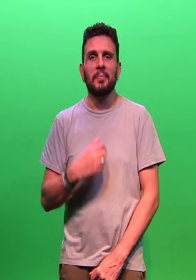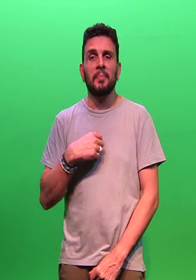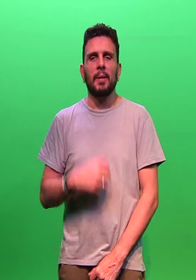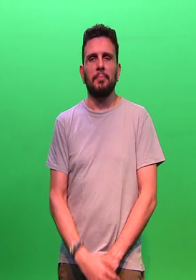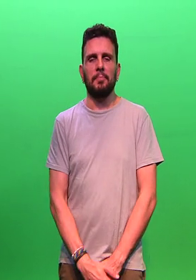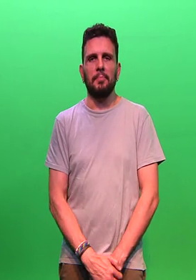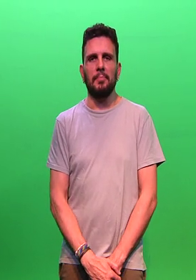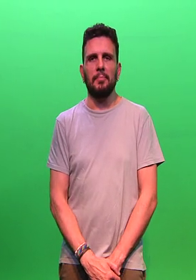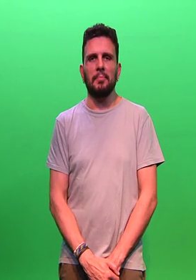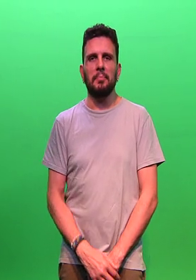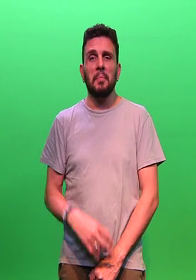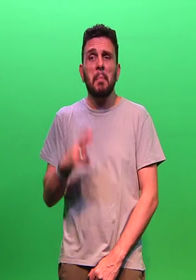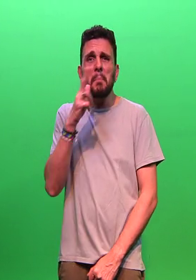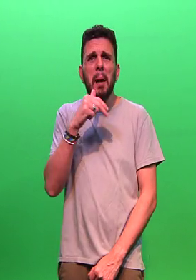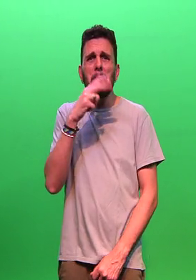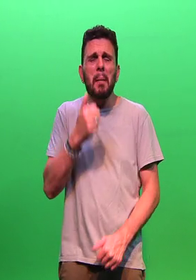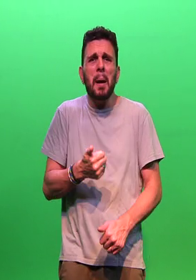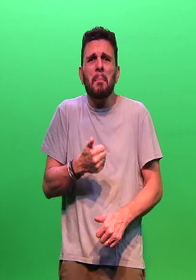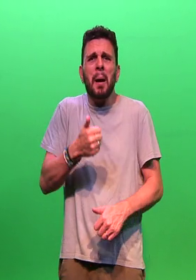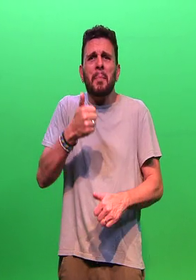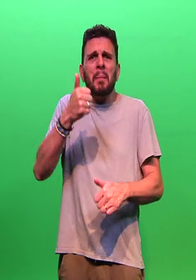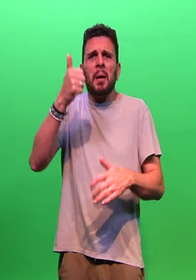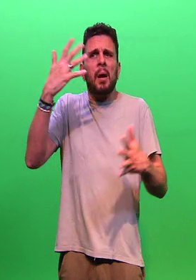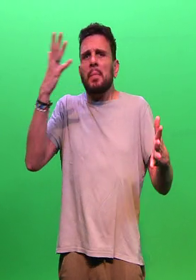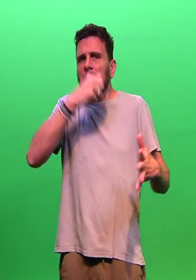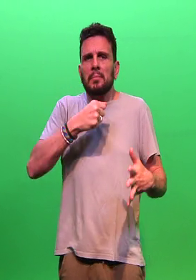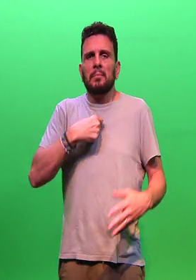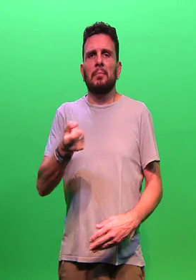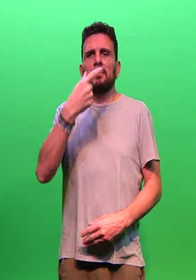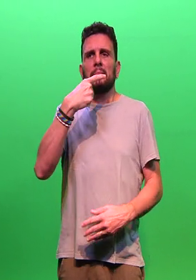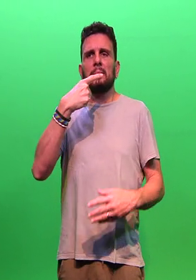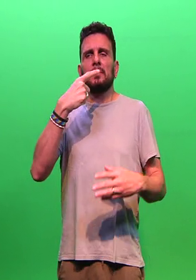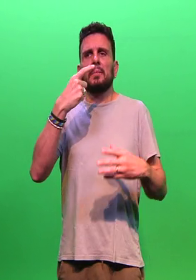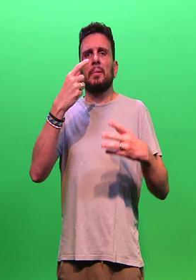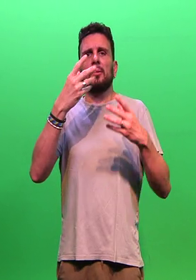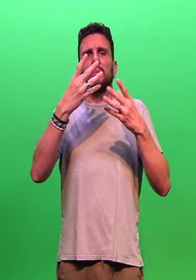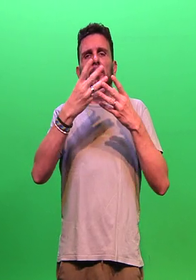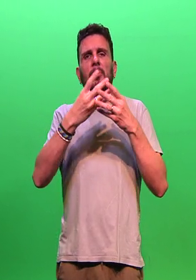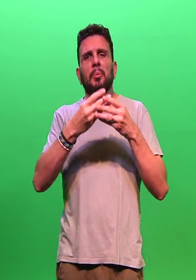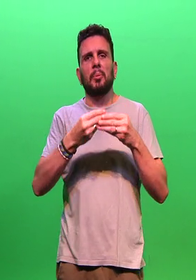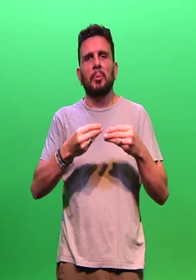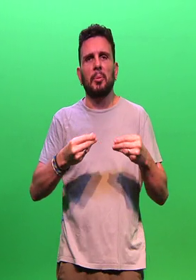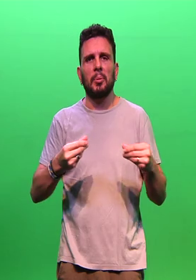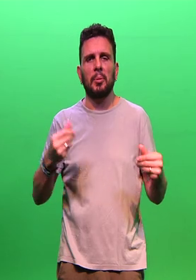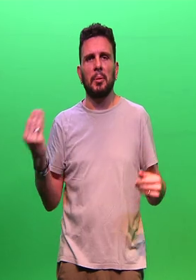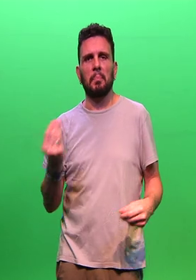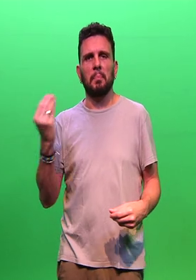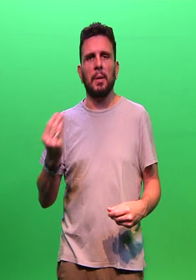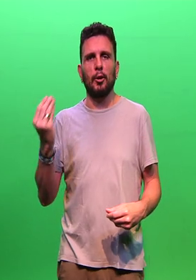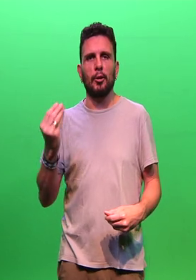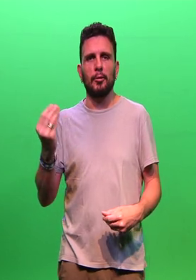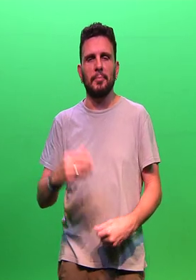A mi em feia mal, el dolor anava a més, no podia més i m'he pres una pastilla, després el dolor ha desaparegut i ha anat a millor.